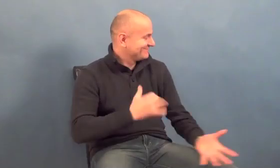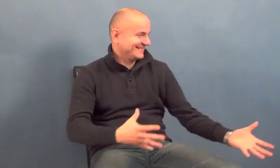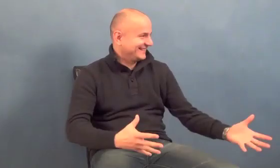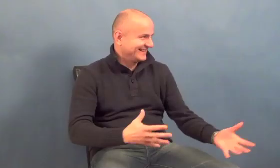Mocno się wystraszyłem.